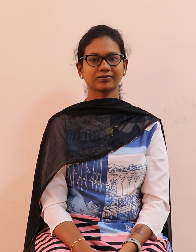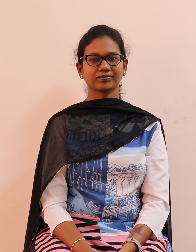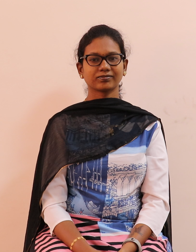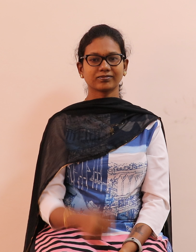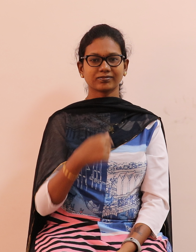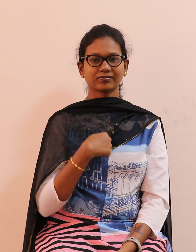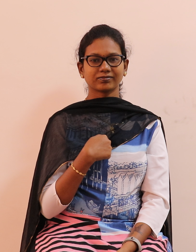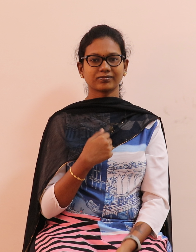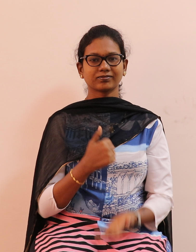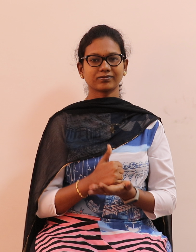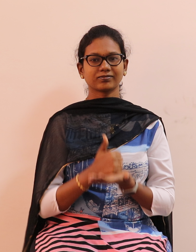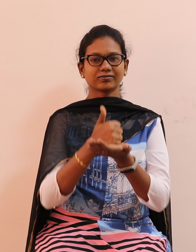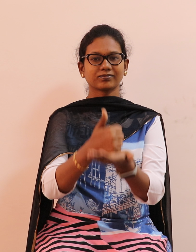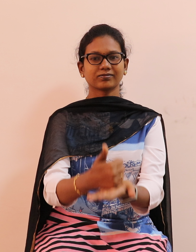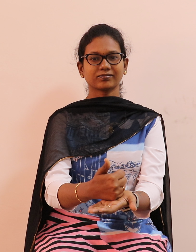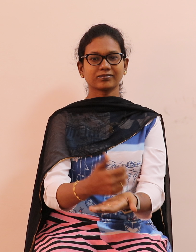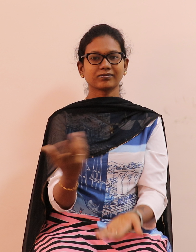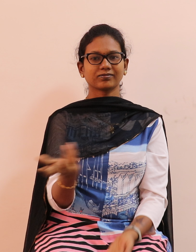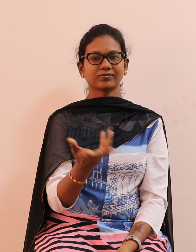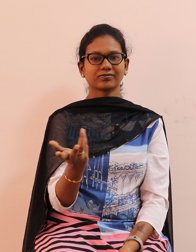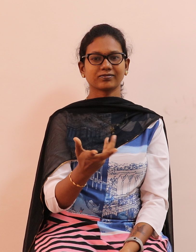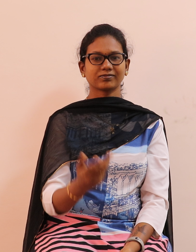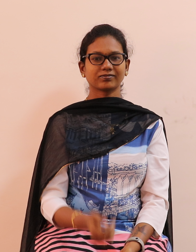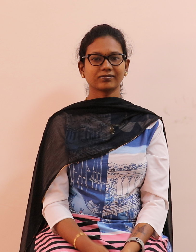how can i help you